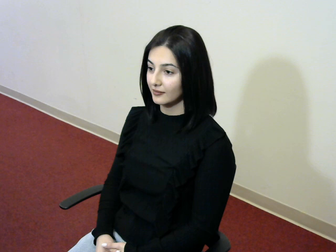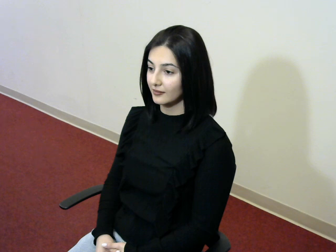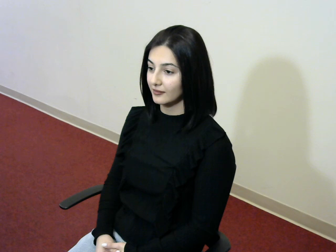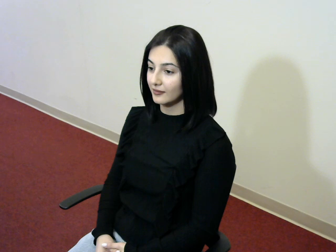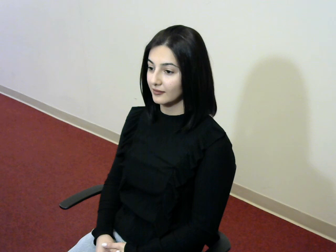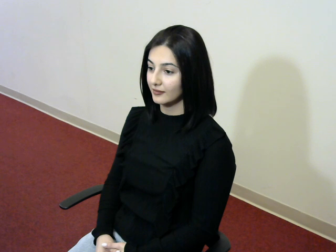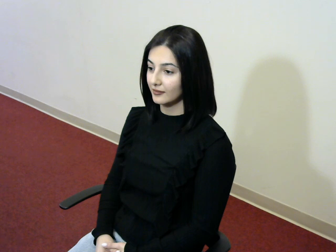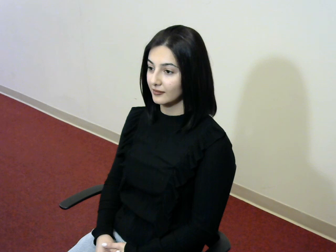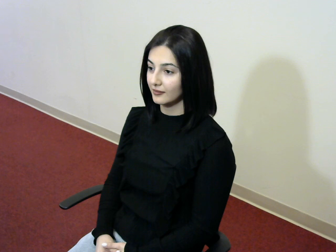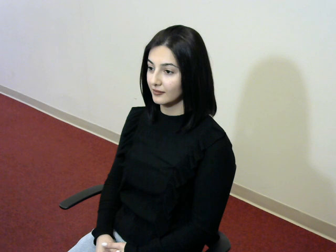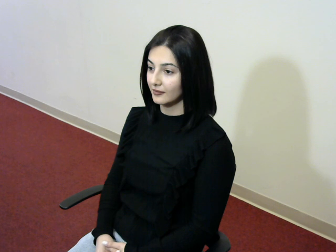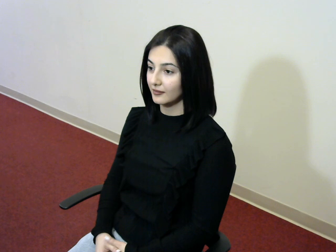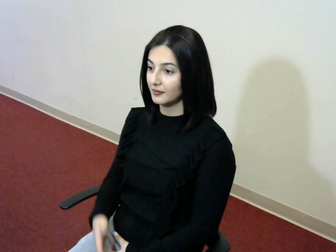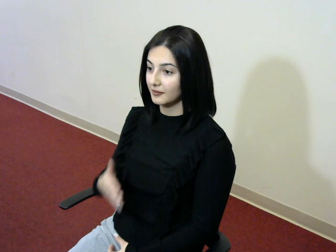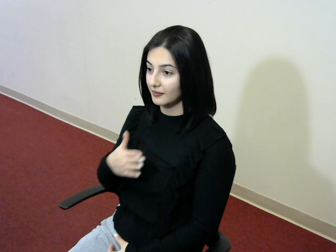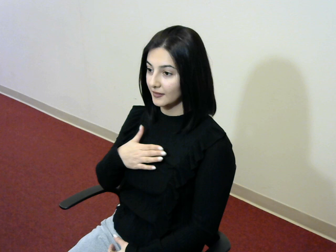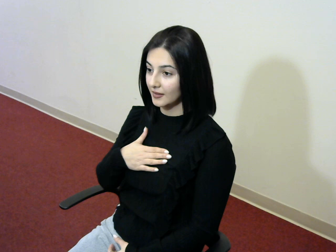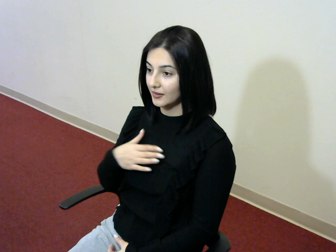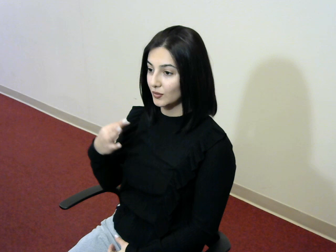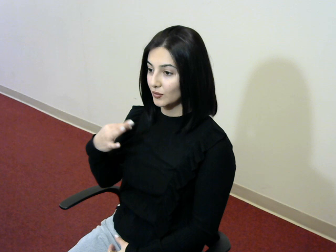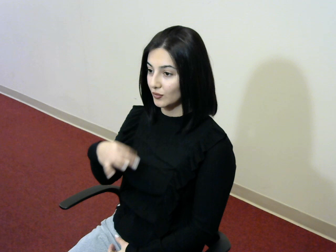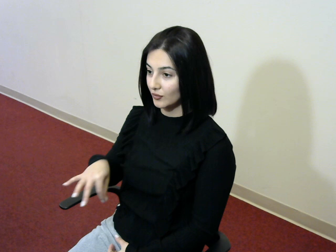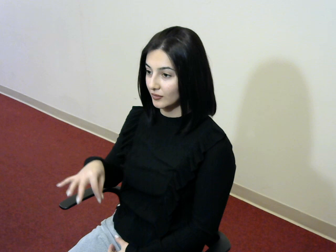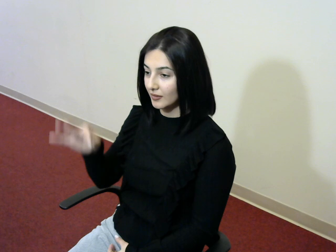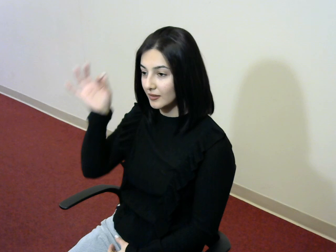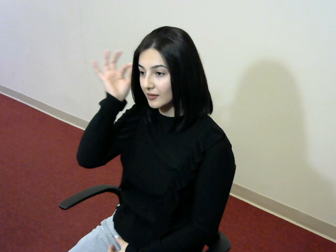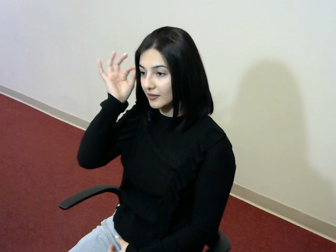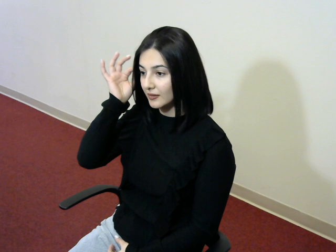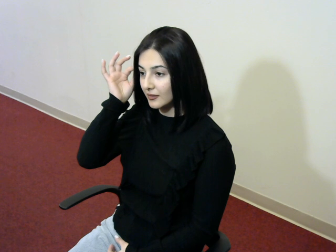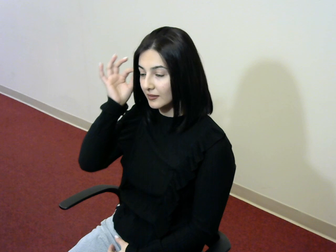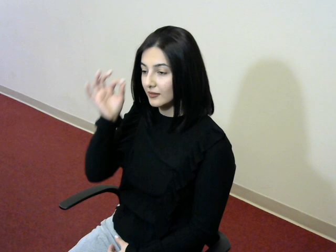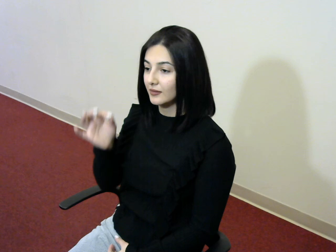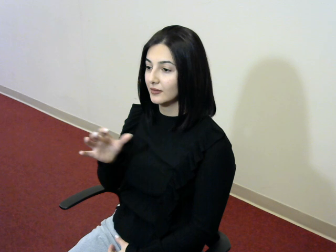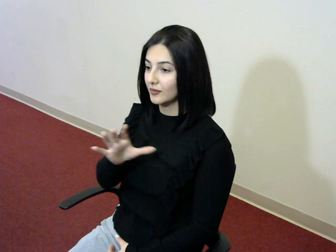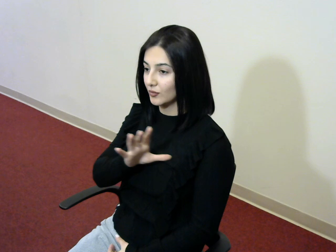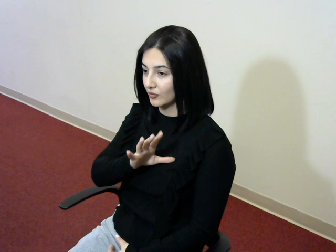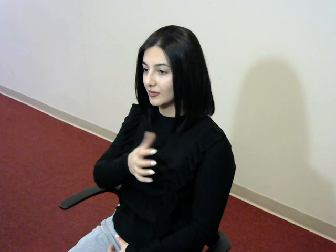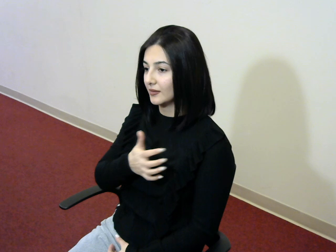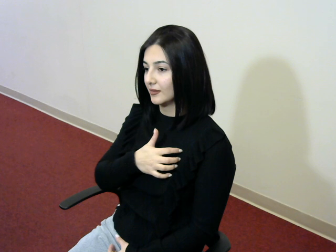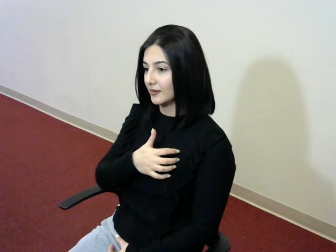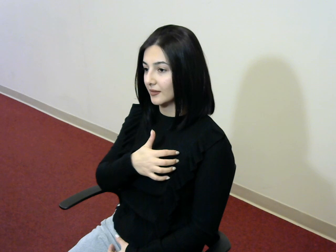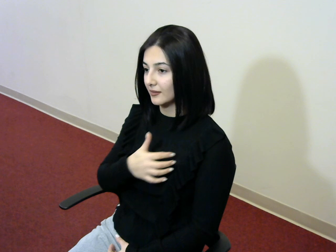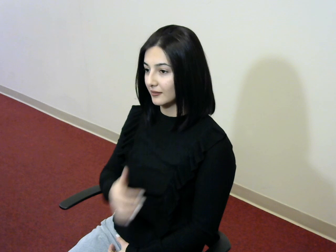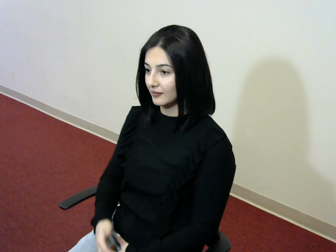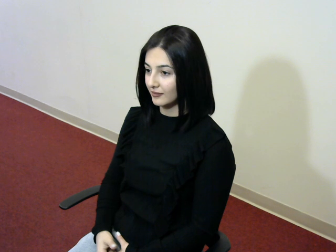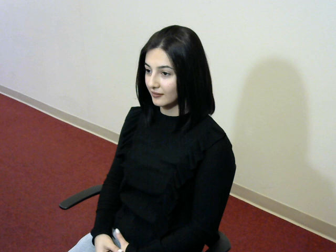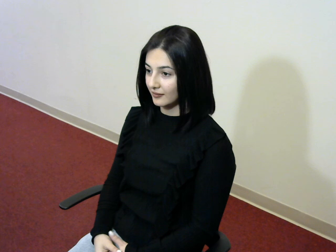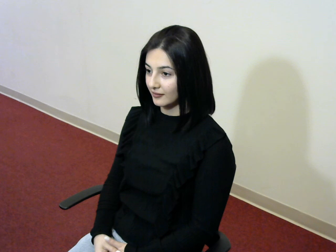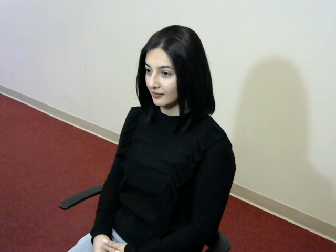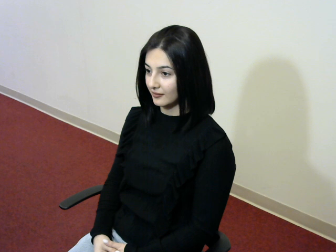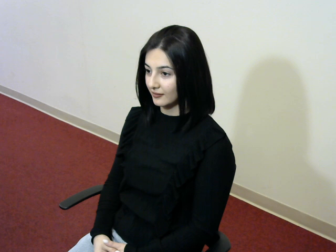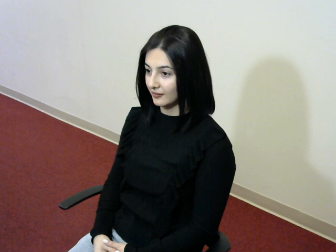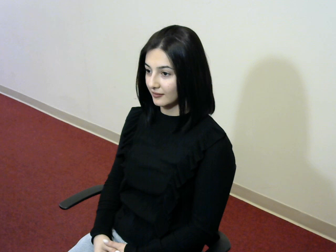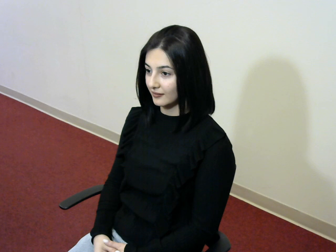Mənim oğlum həkim olmaq istəyir